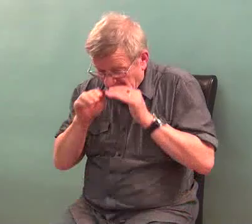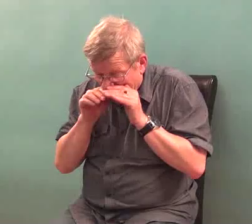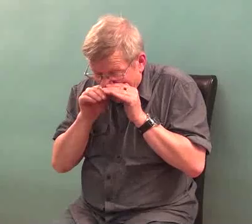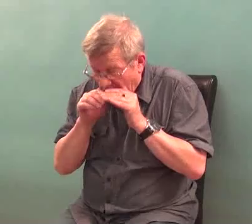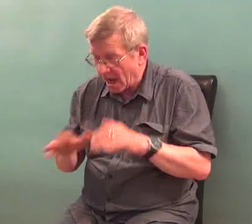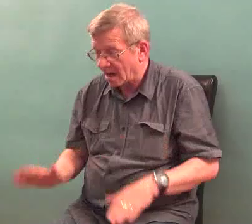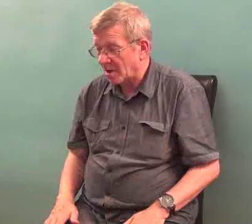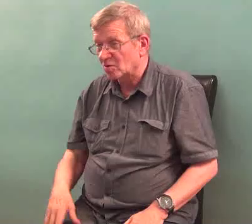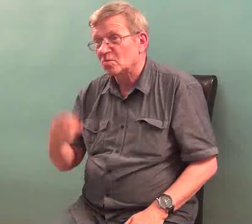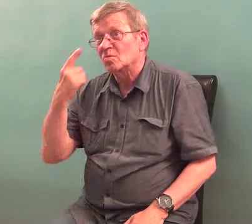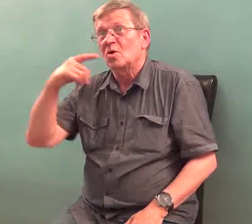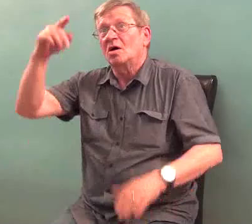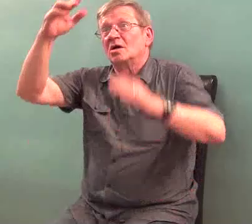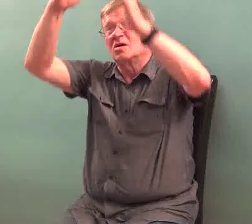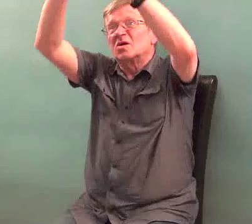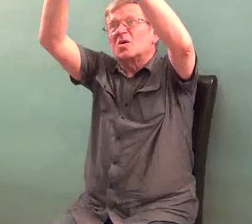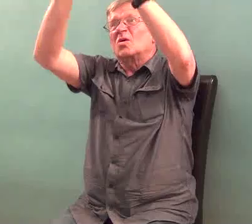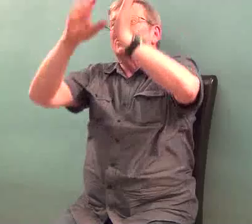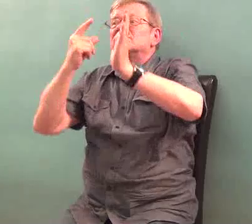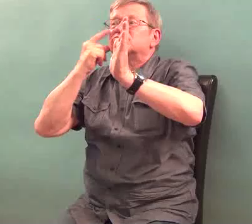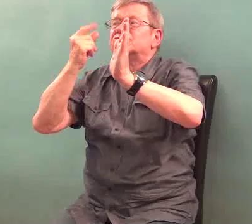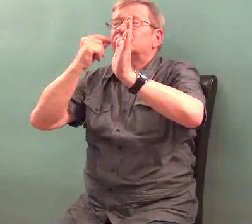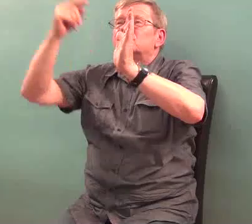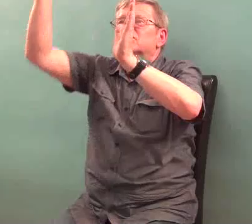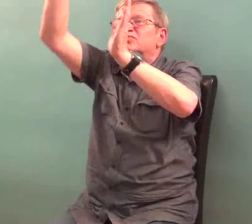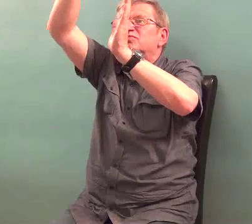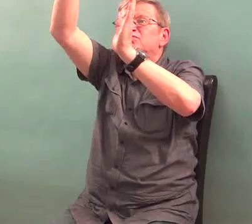Pies zauważył wiszący kokon - ul pszczół.